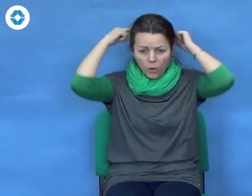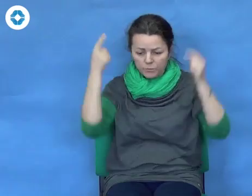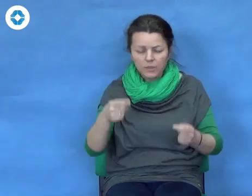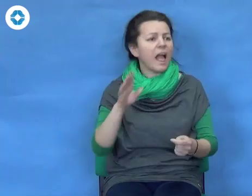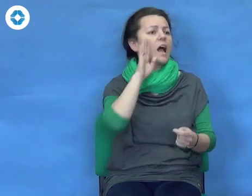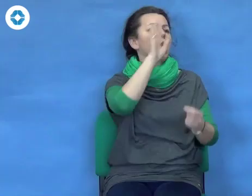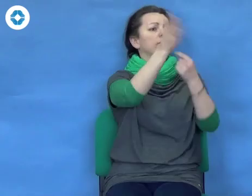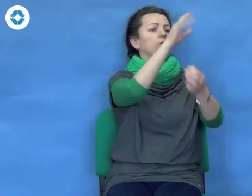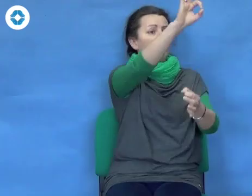Zawołali do chłopaka, czy to jego kapelusz.